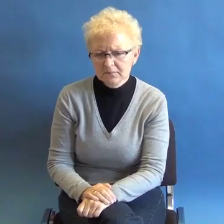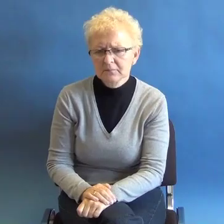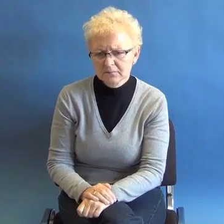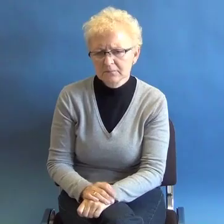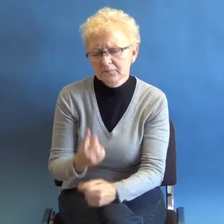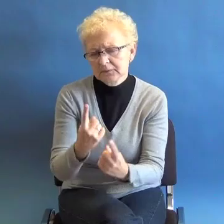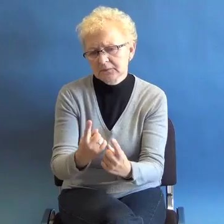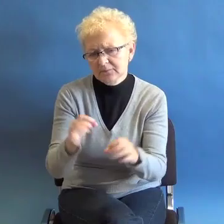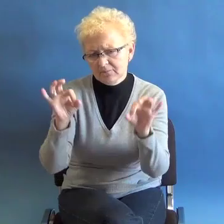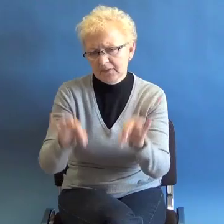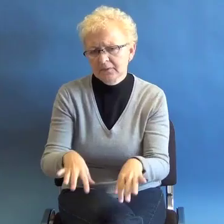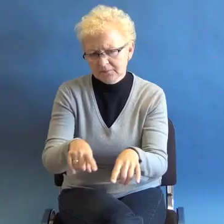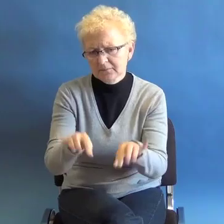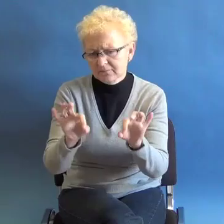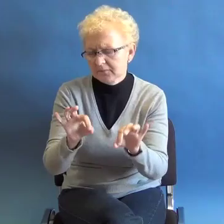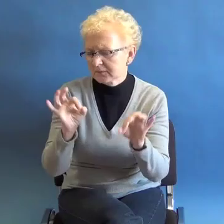Sam jest sobie winny.